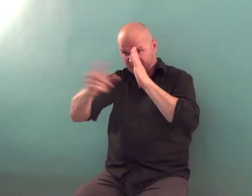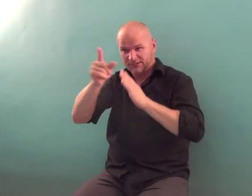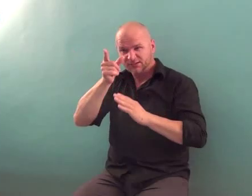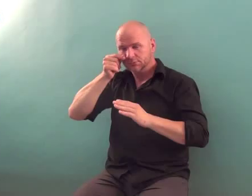Reszta pozwala na to.